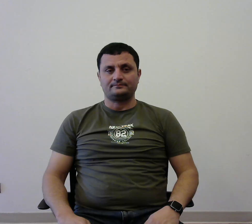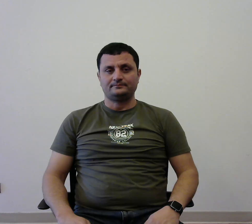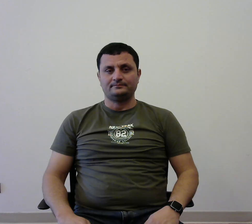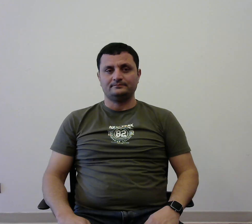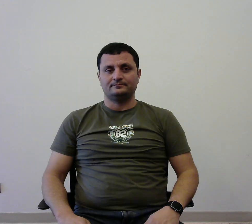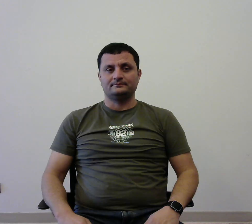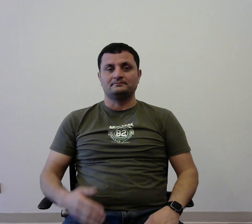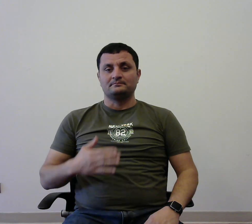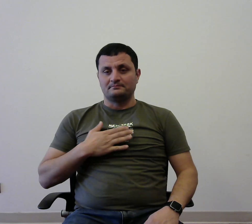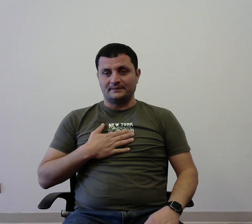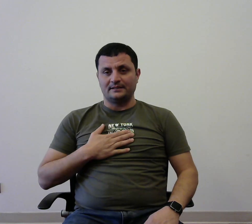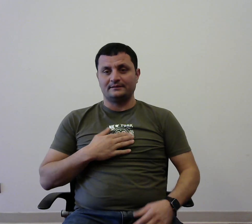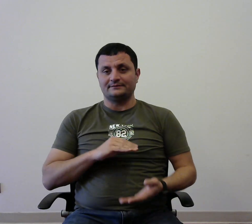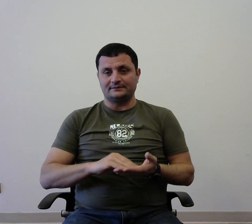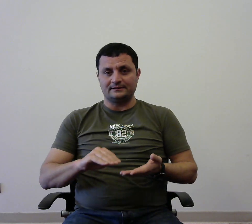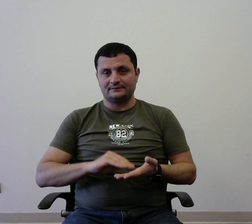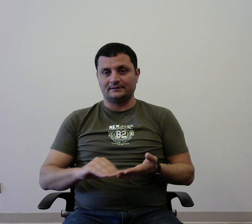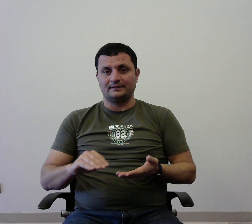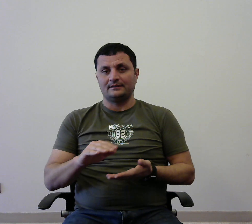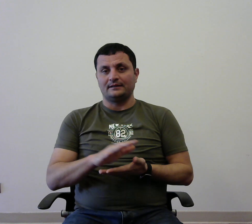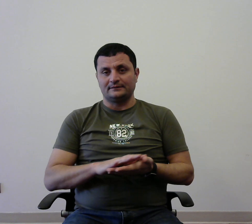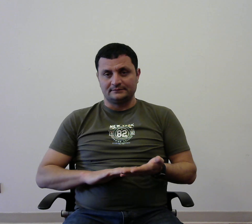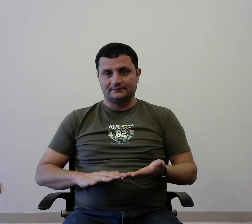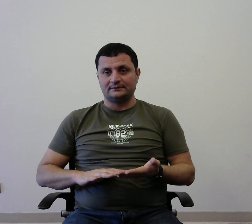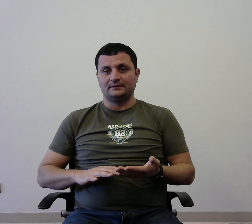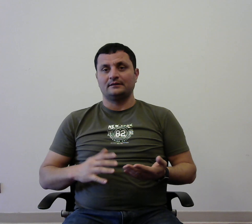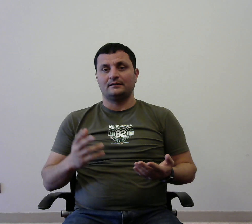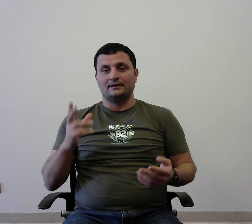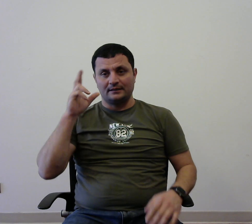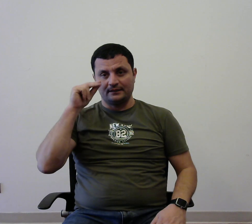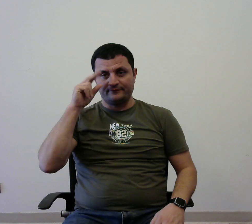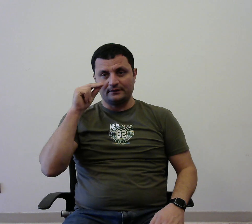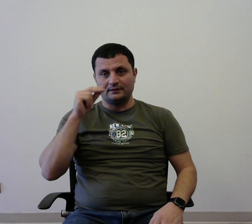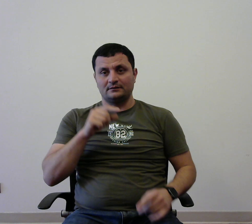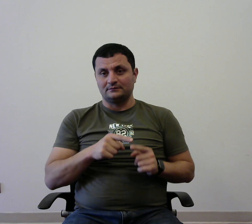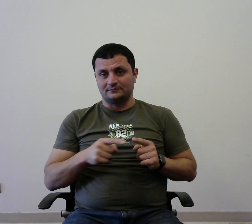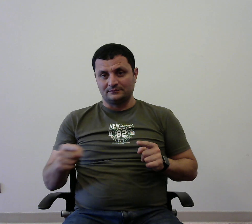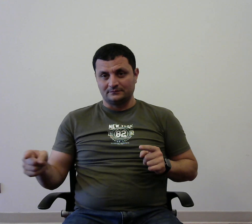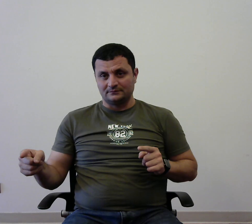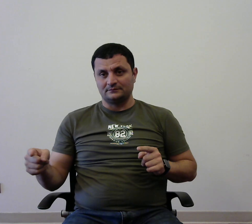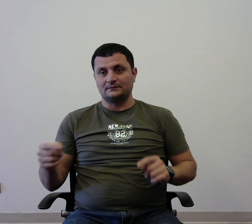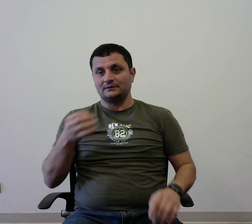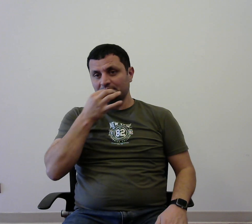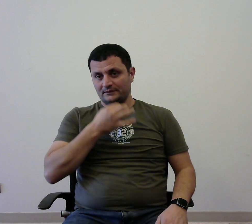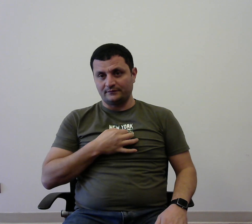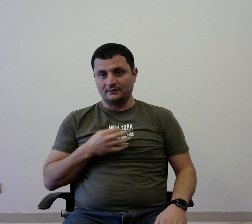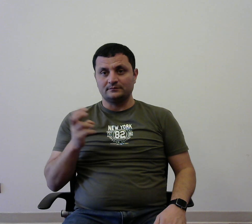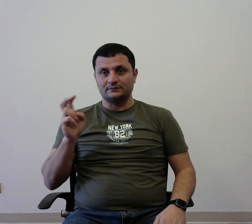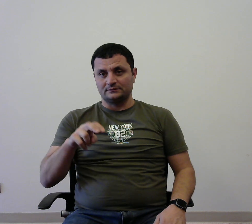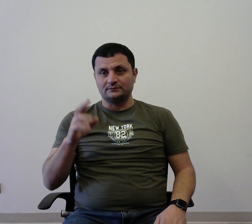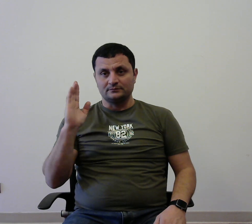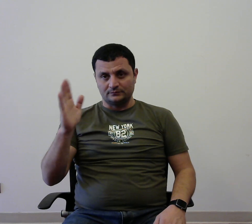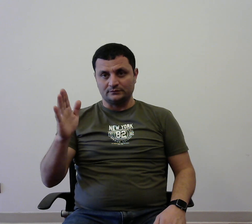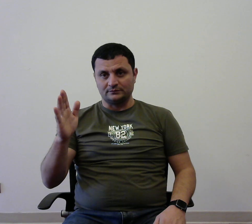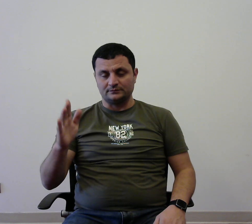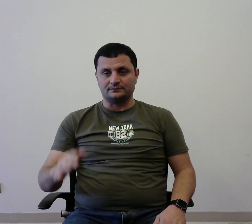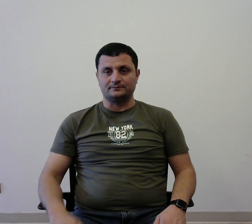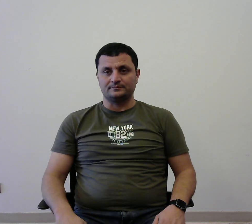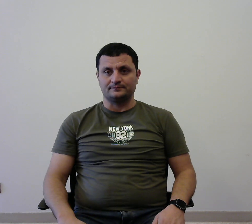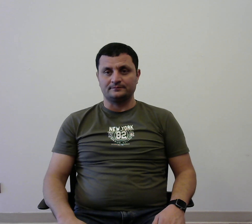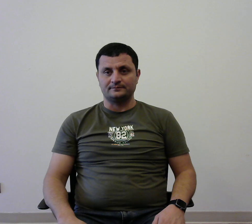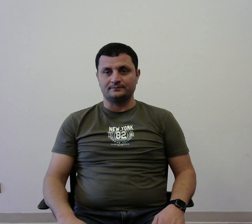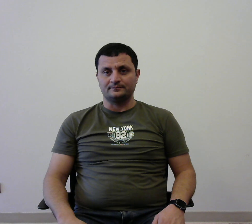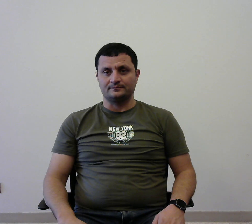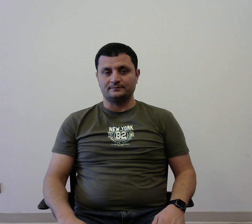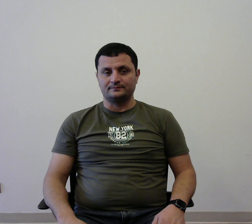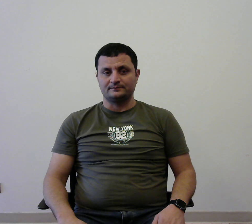Mənim yazdığım ərizəyə hansı müddətdə cavab gələcək?